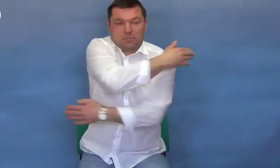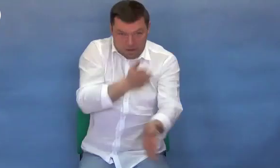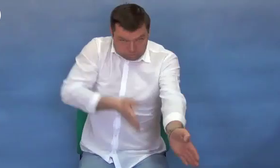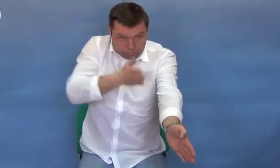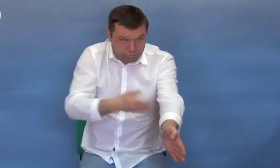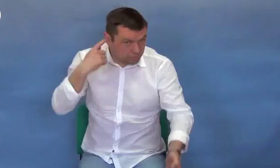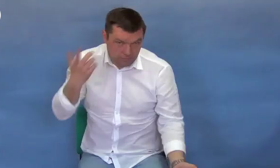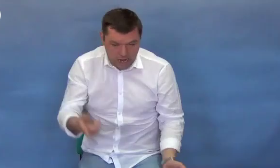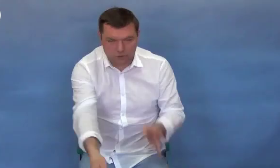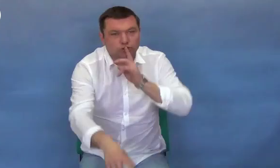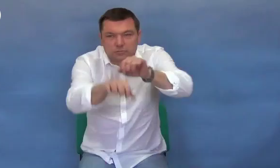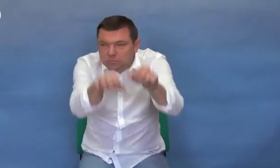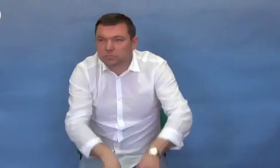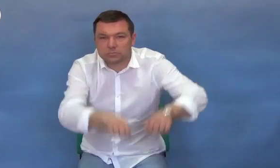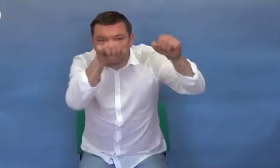Pociąg słychać, a drezyny nie słychać.